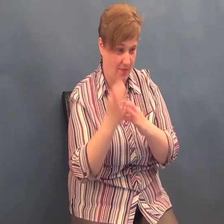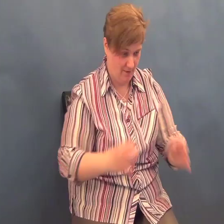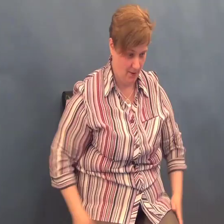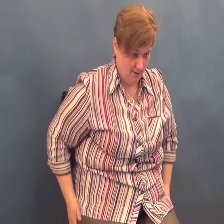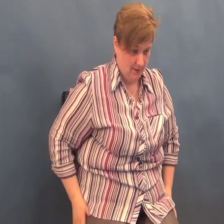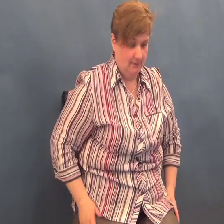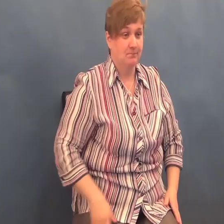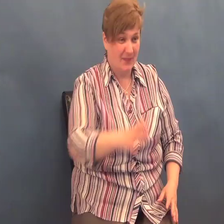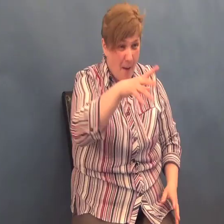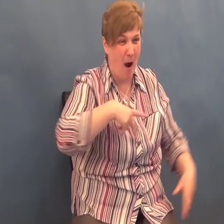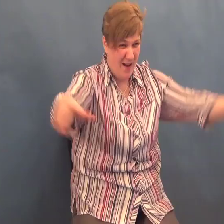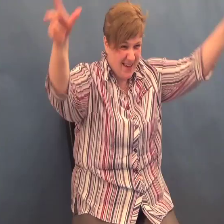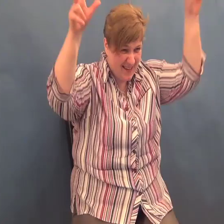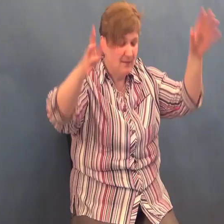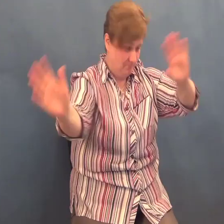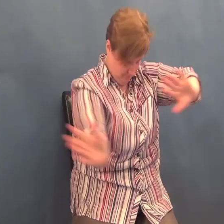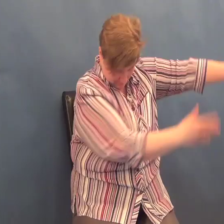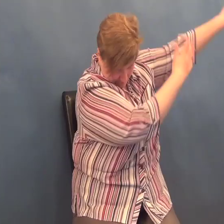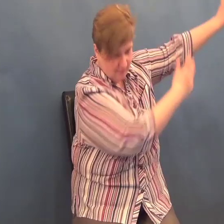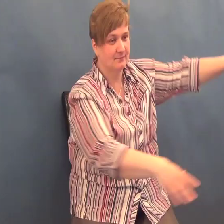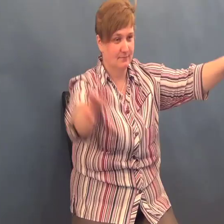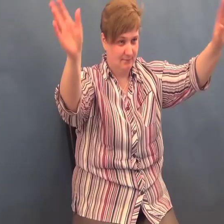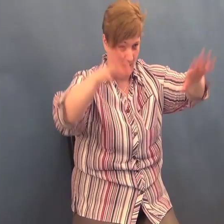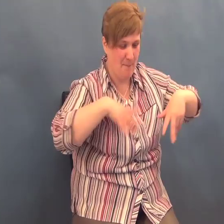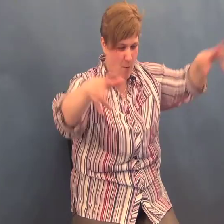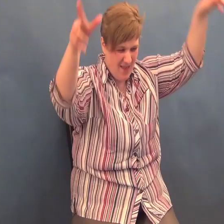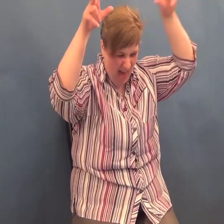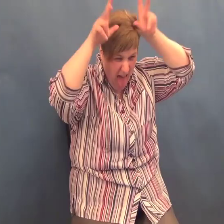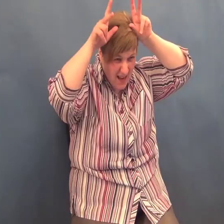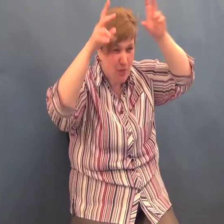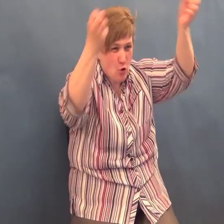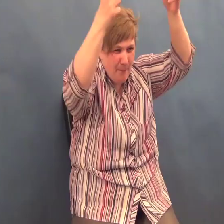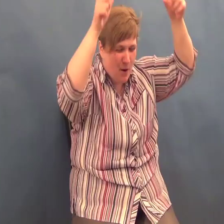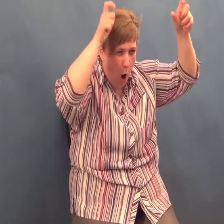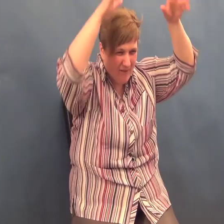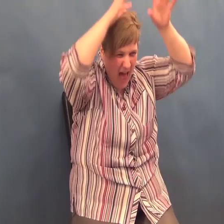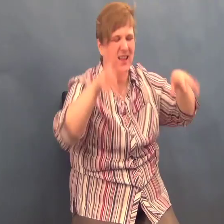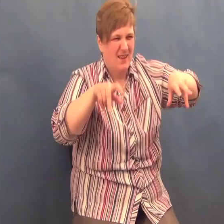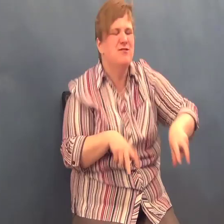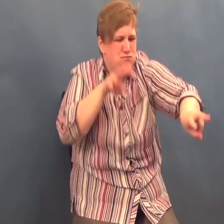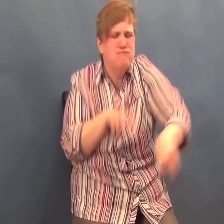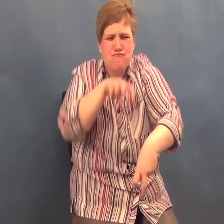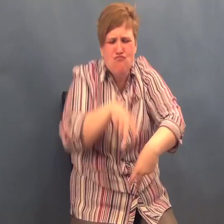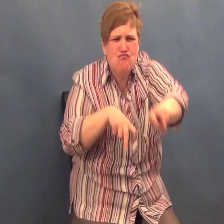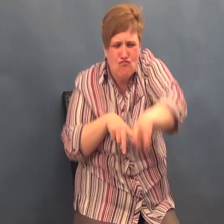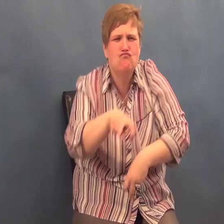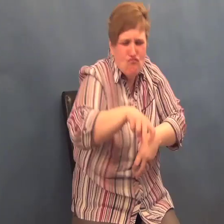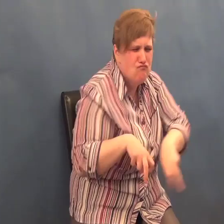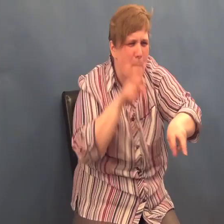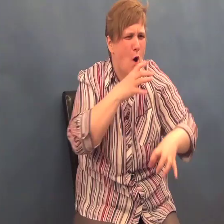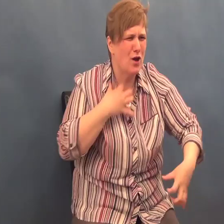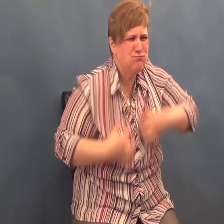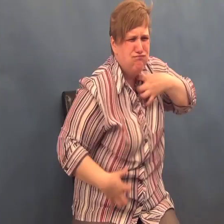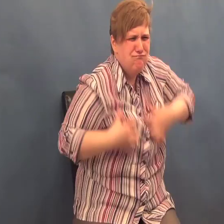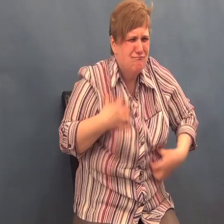Tam było o tym jeleniu, to teraz dalej. Jeleń szedł z chłopcem na głowie, wyglądał jakby był zły.